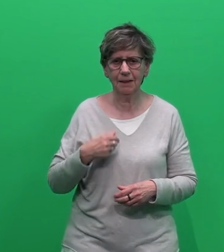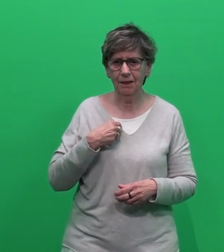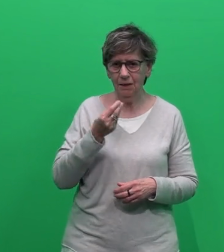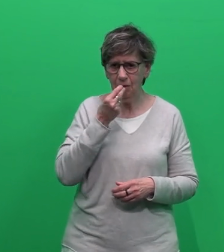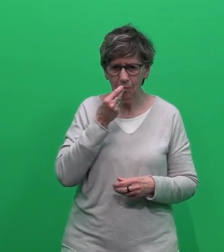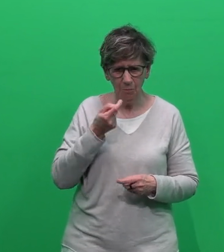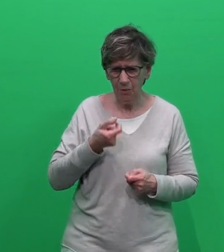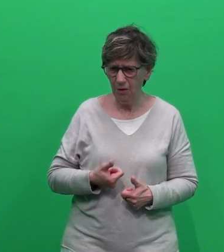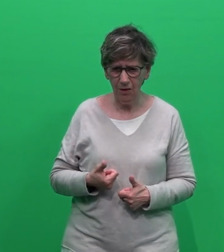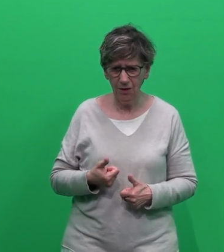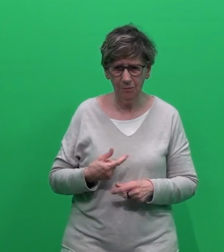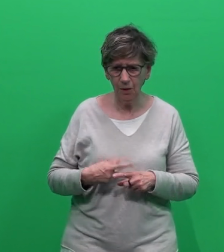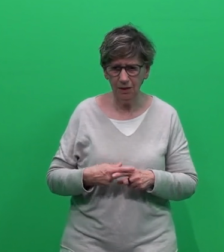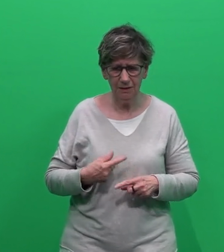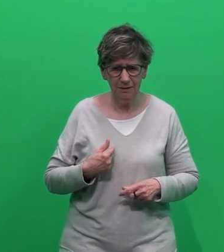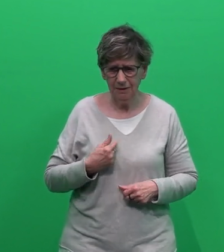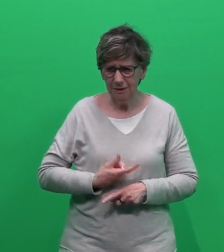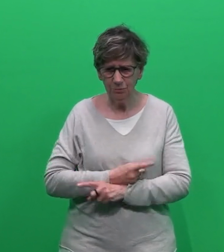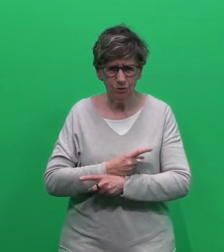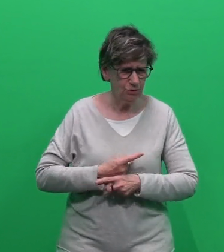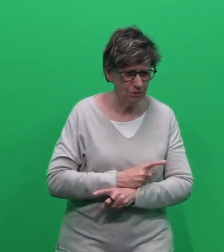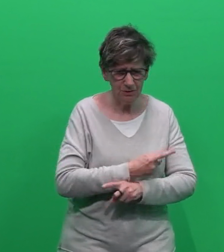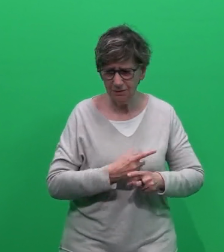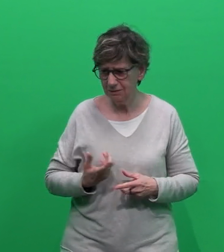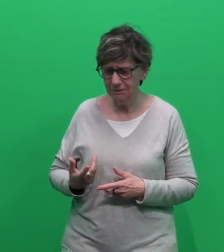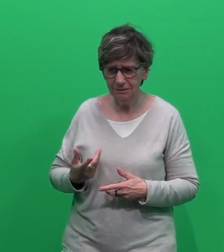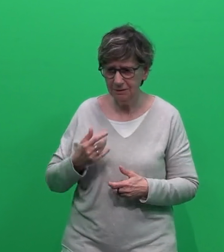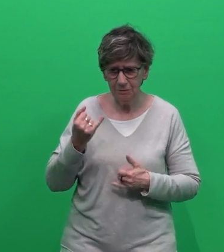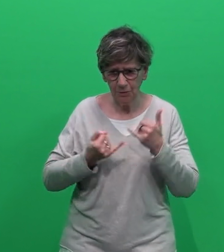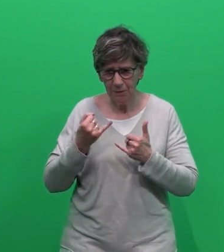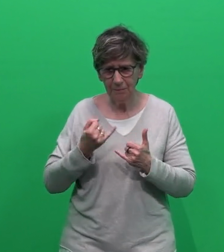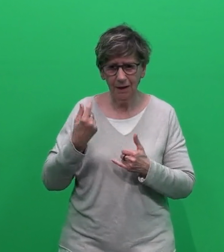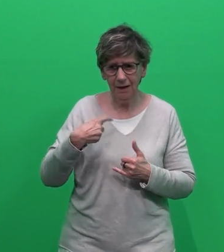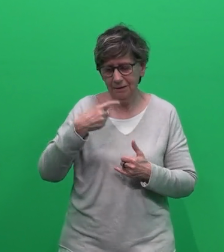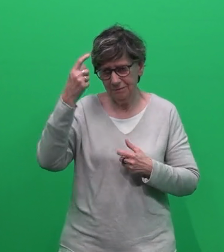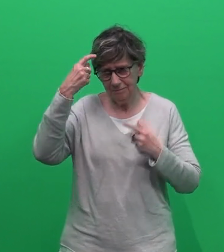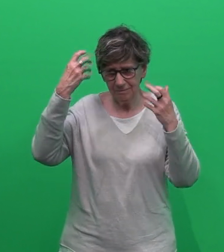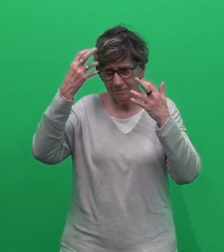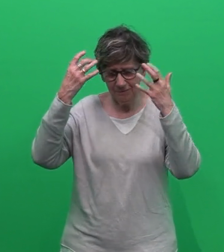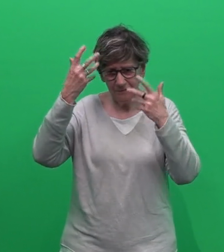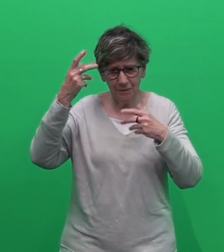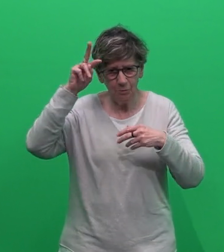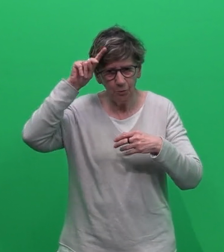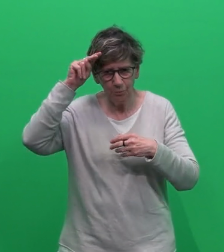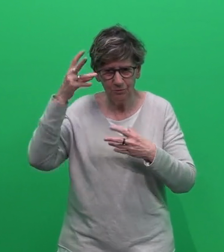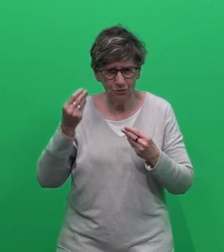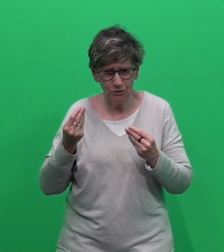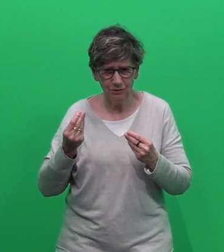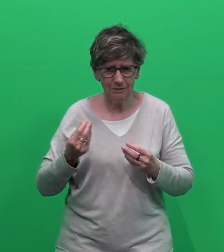Menjo poc perquè estic nerviosa i tinc problemes i pensements que em volten pel cap, tinc moltes preocupacions.